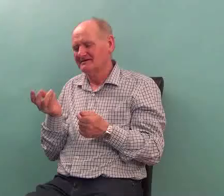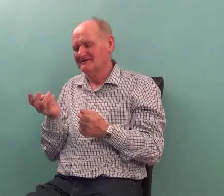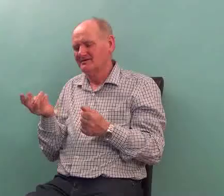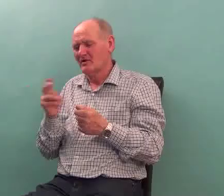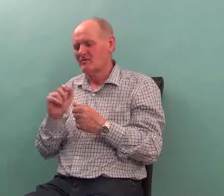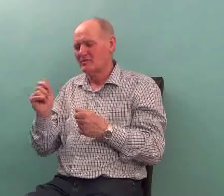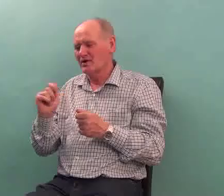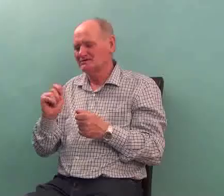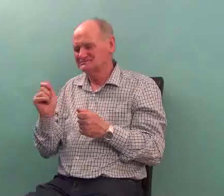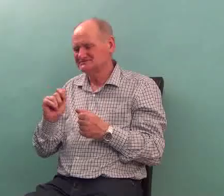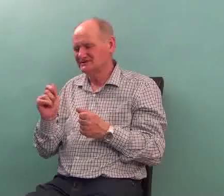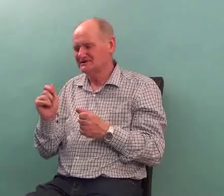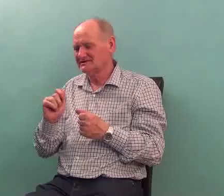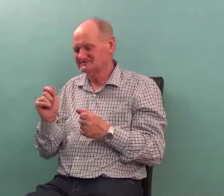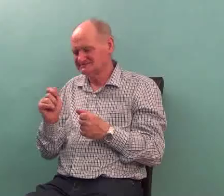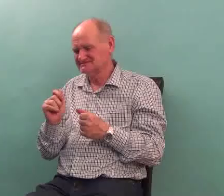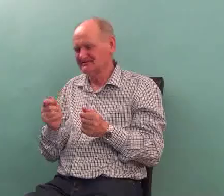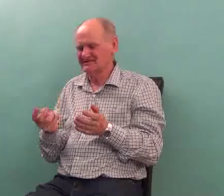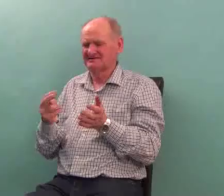Budzik dzwoni.